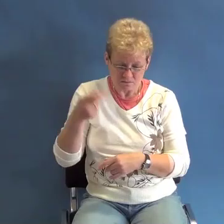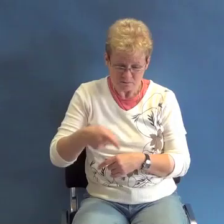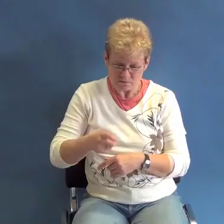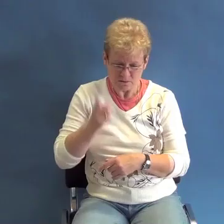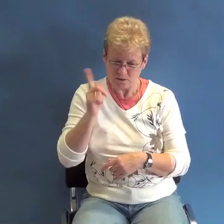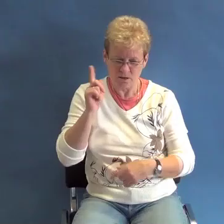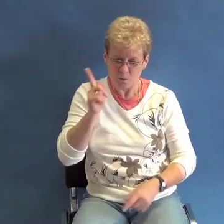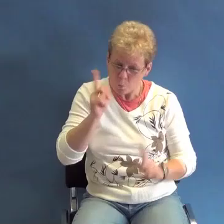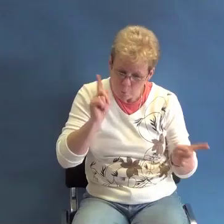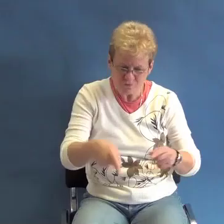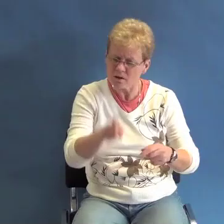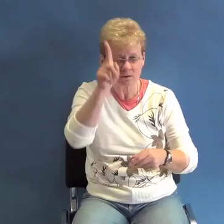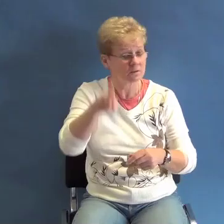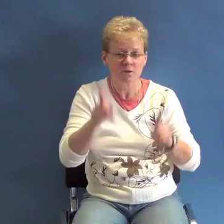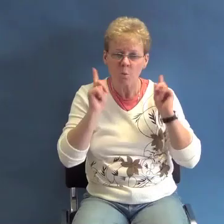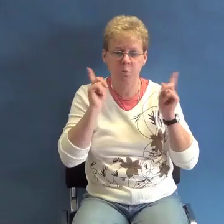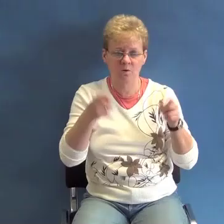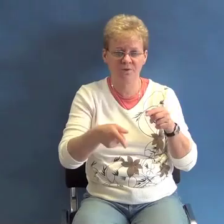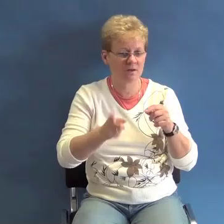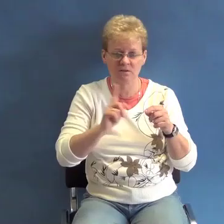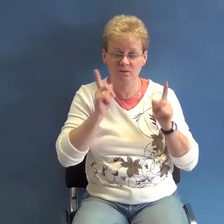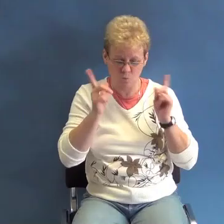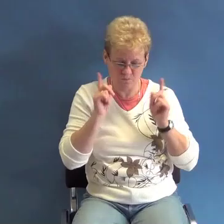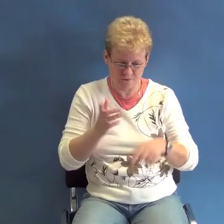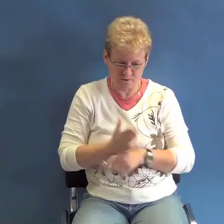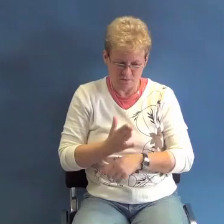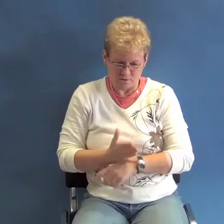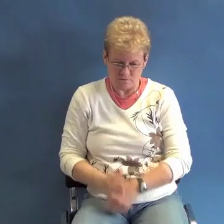To nie jest zakaz tylko ostrzeżenie, ostrzeżenie.